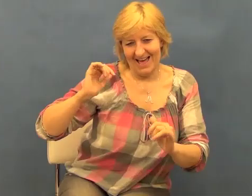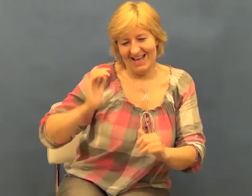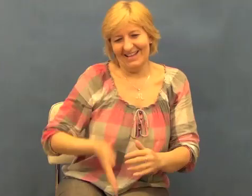Koniec.